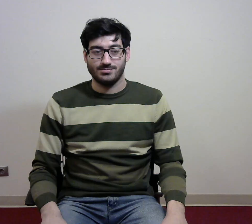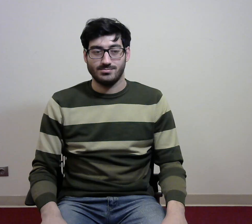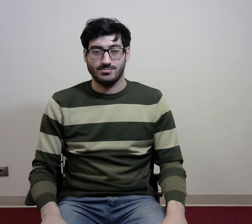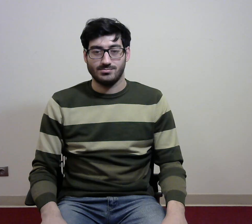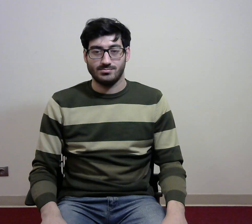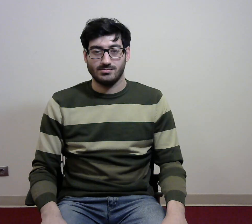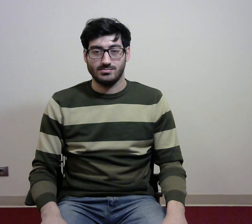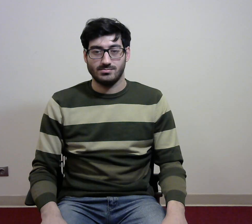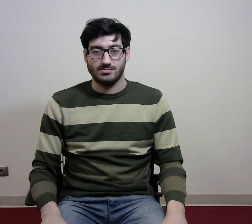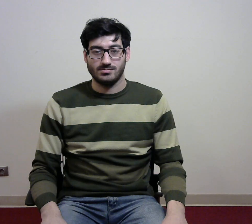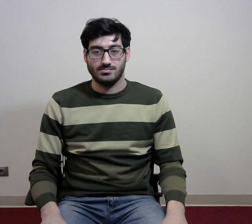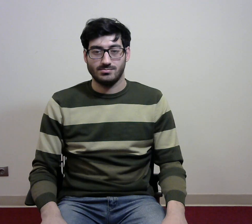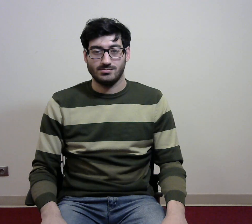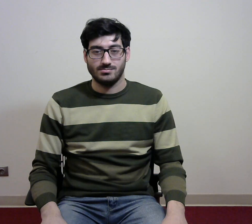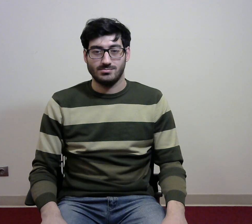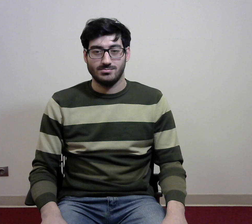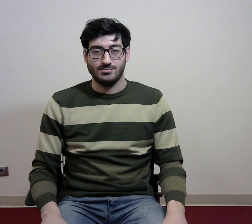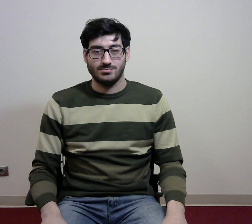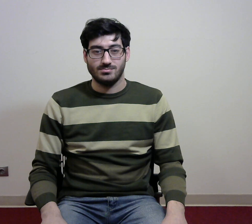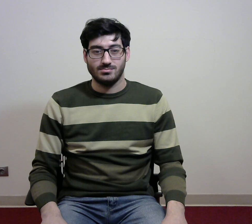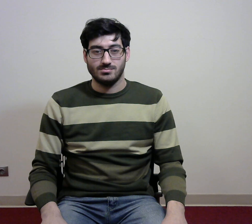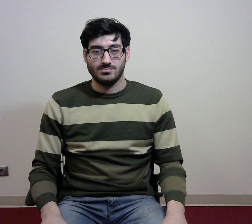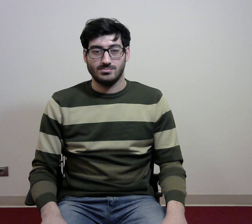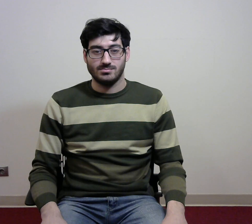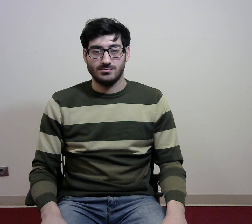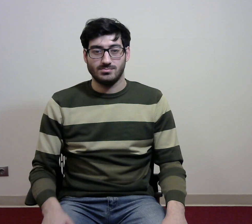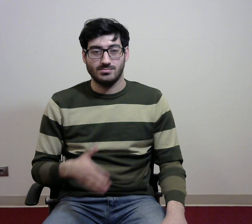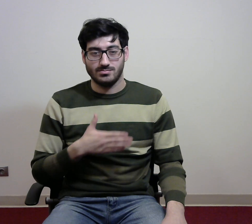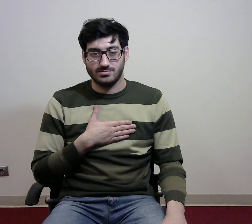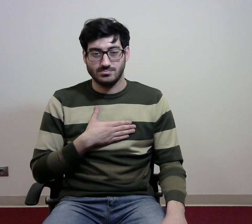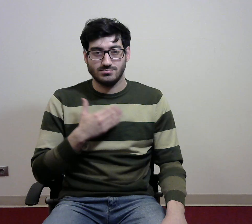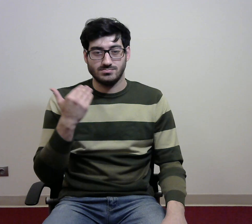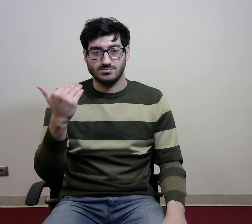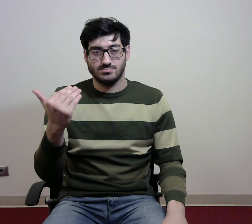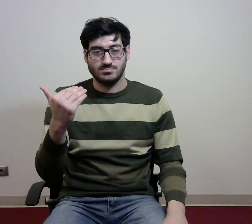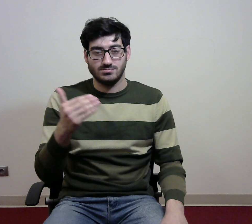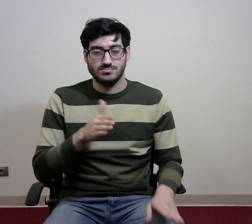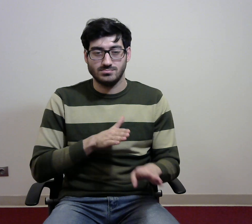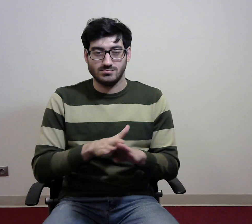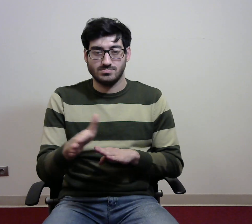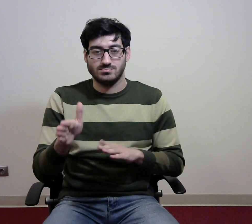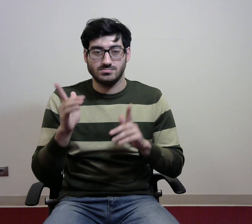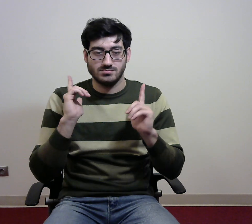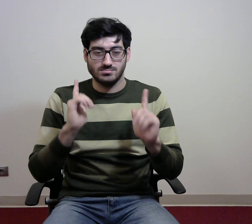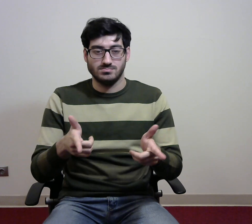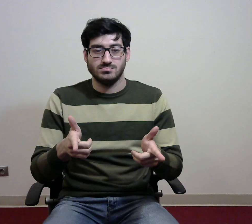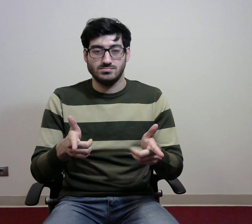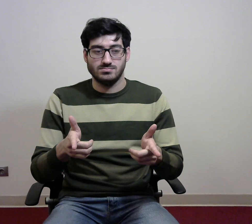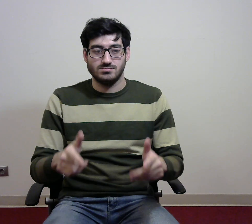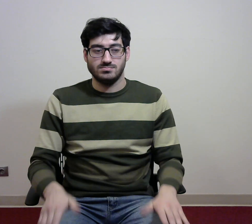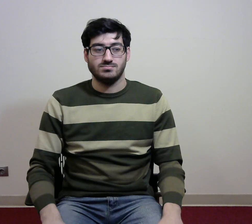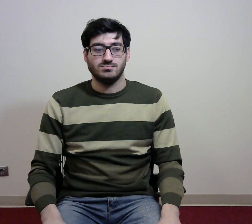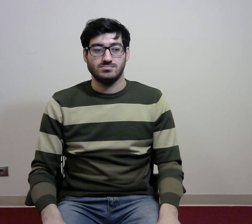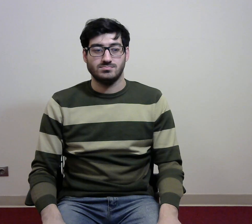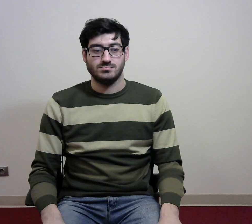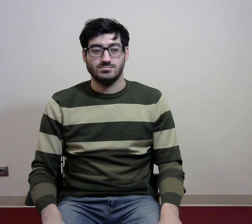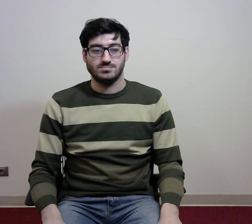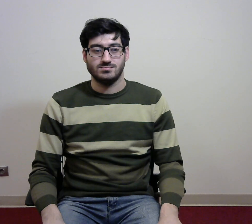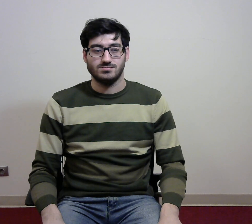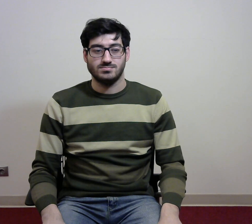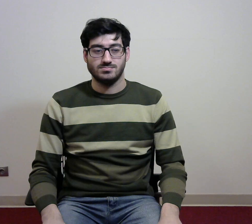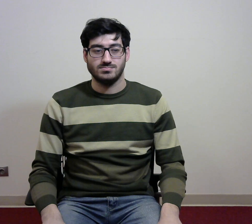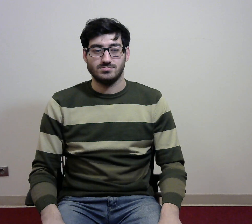Mən sizinlə tamamilə razıyam